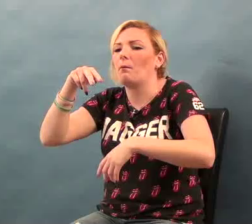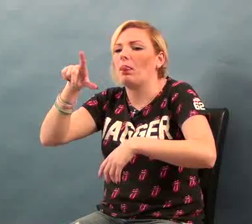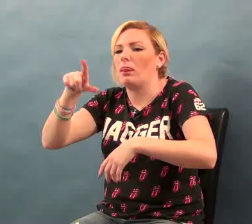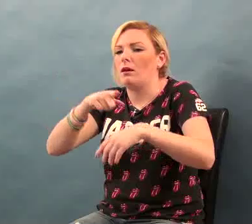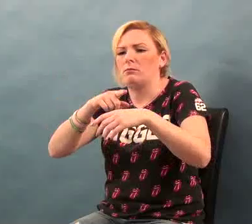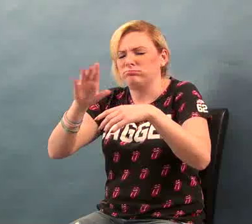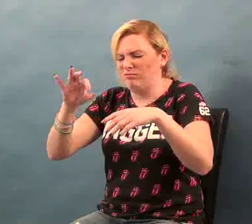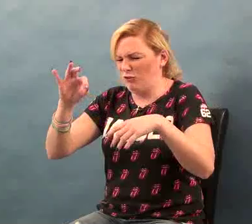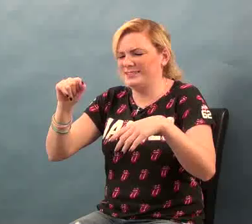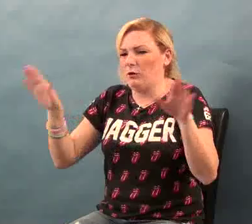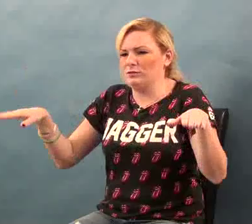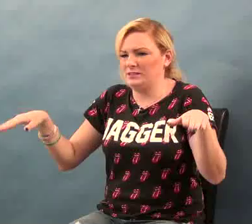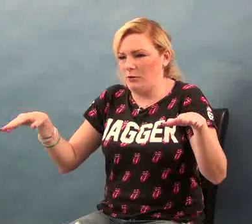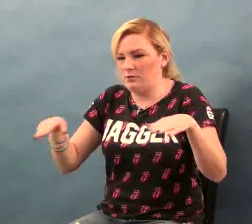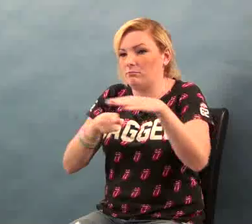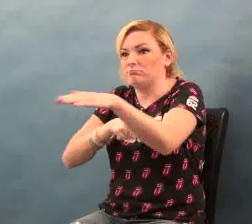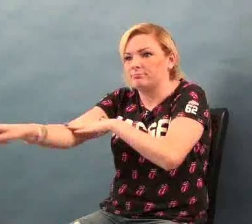Nie, osy uciekły.